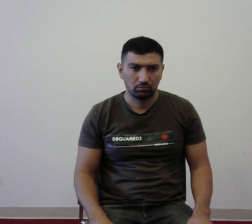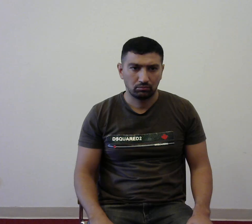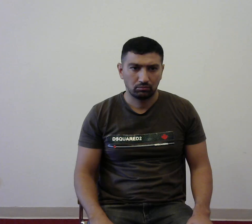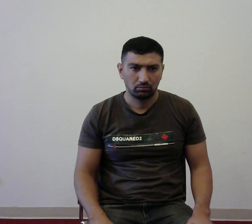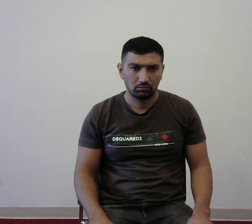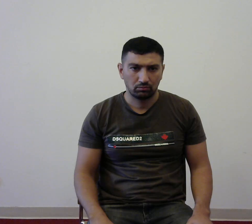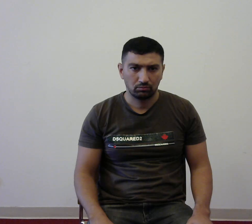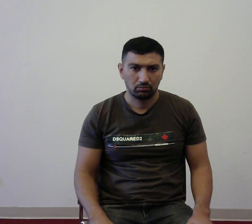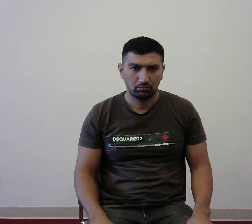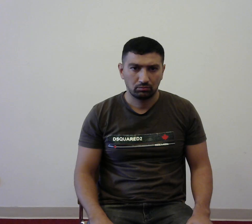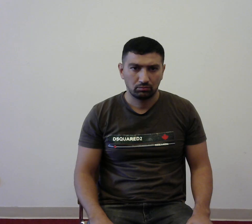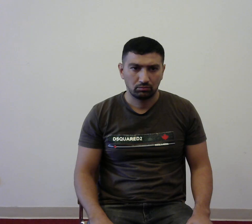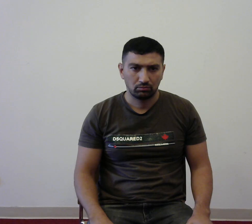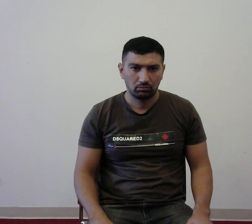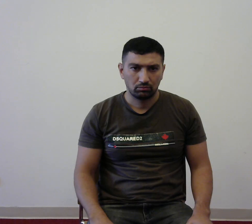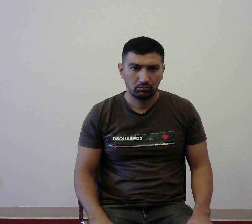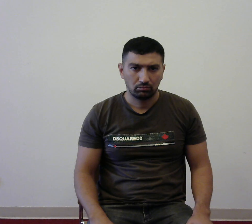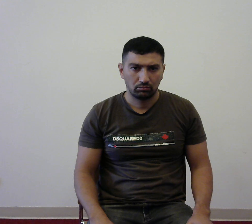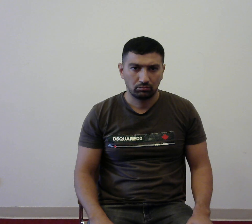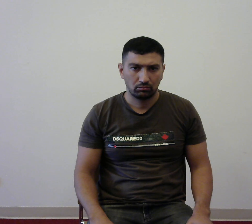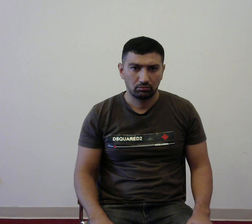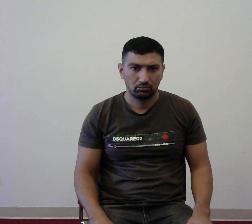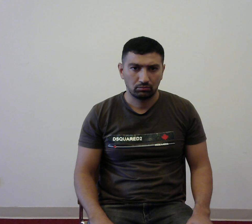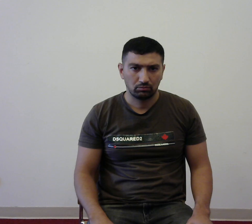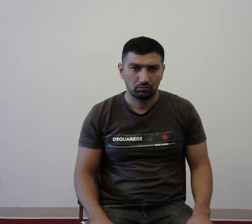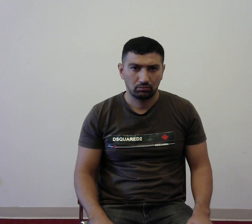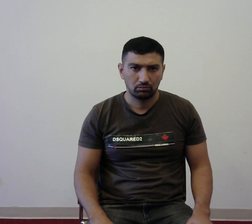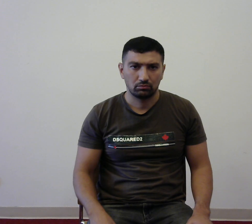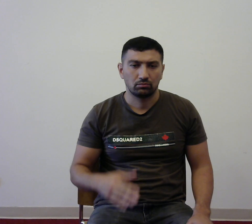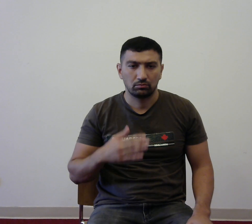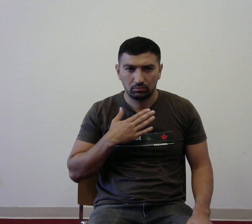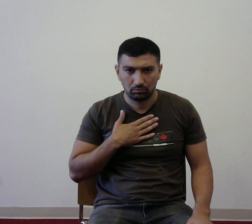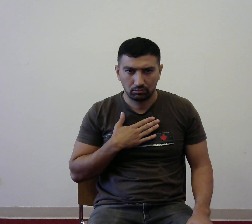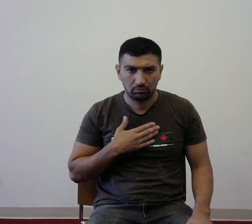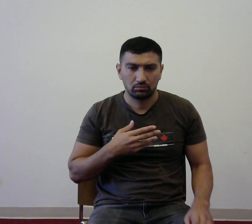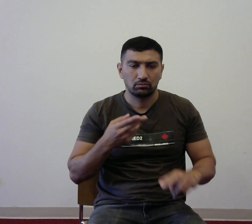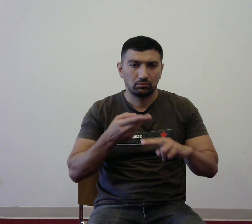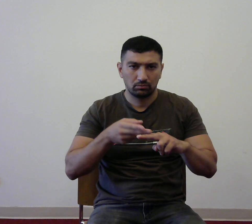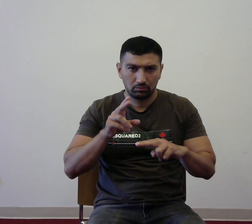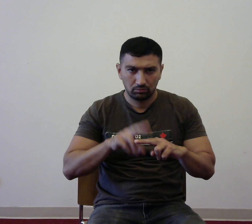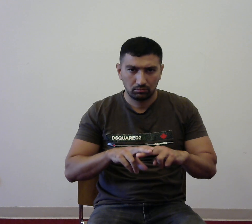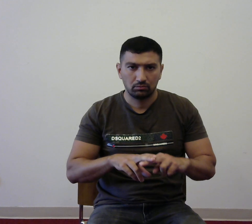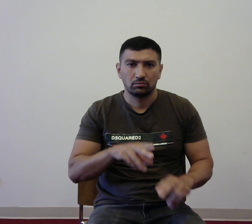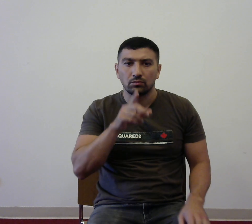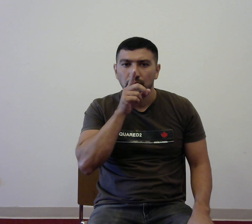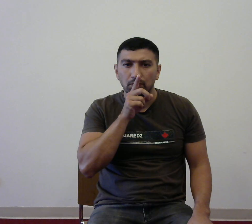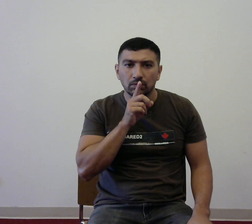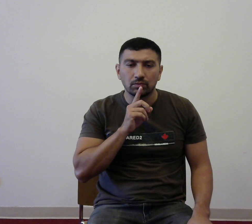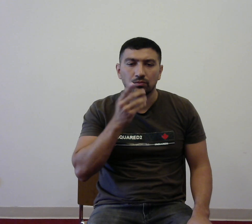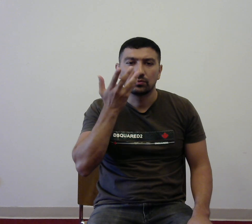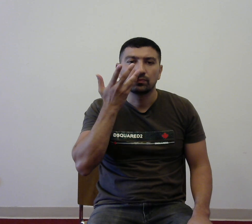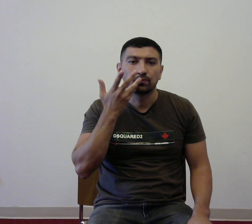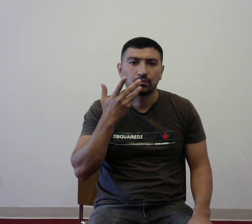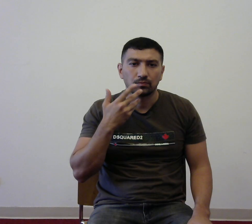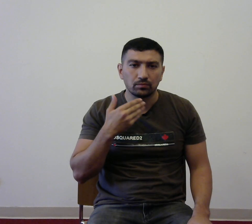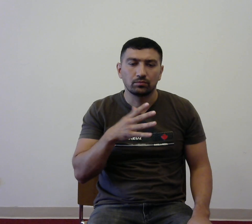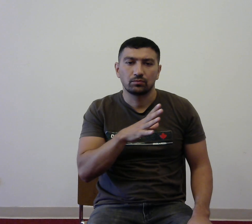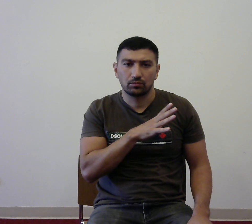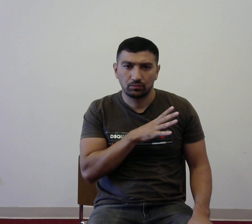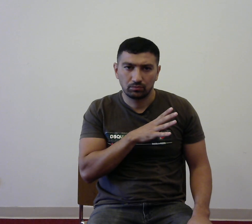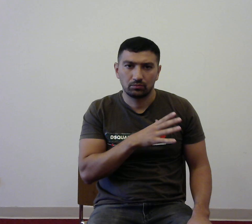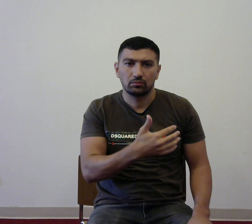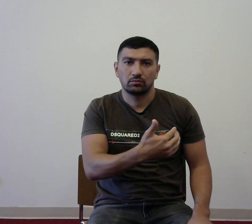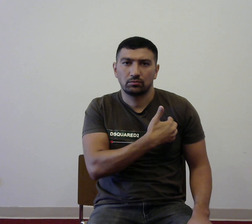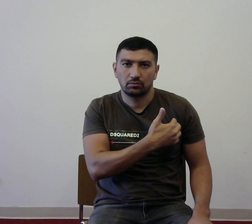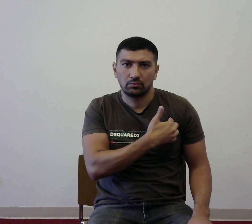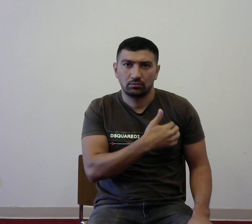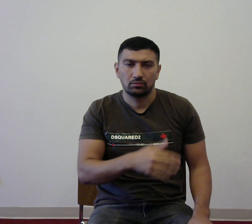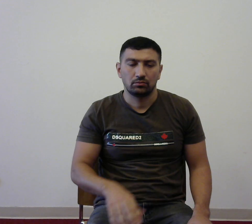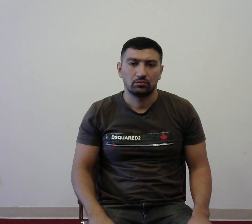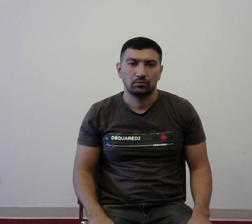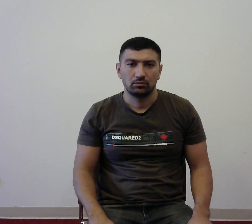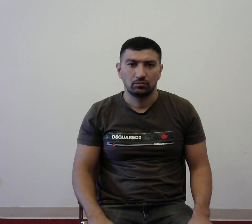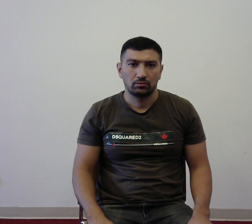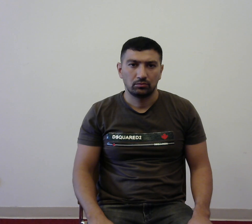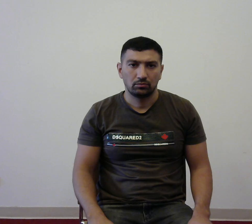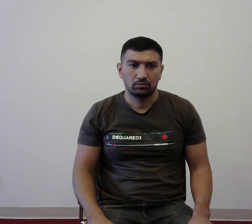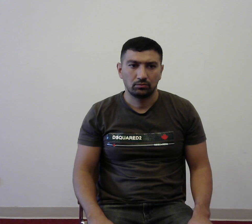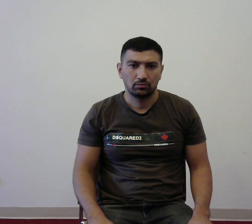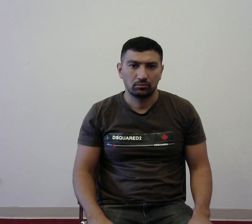Mən bunun göy rəngdə olanını istəyirəm